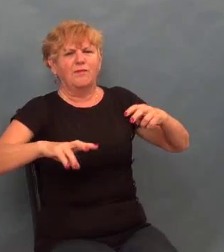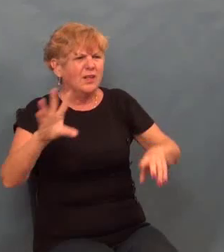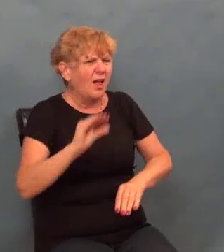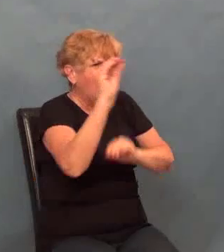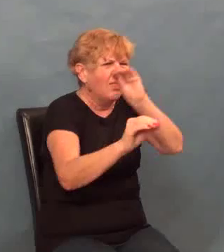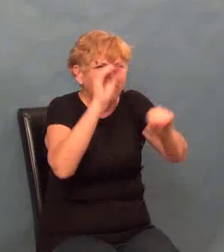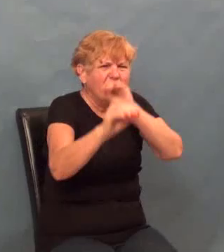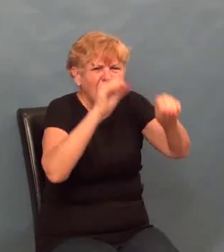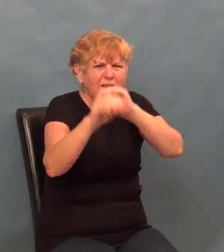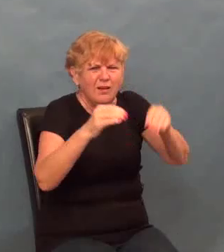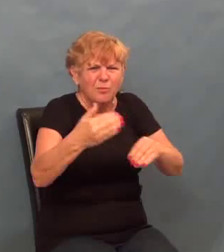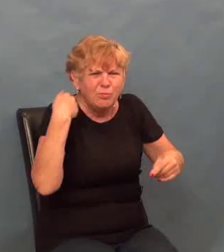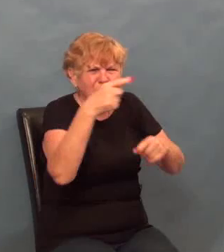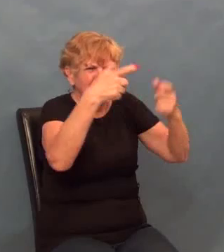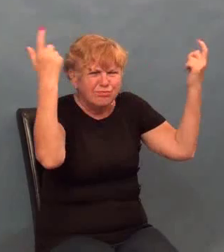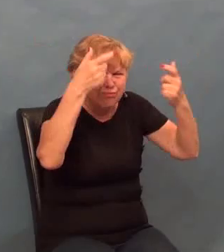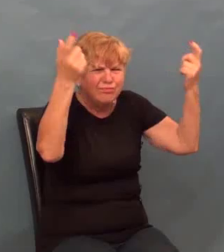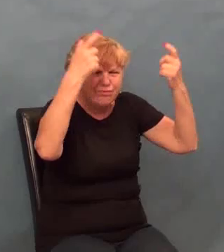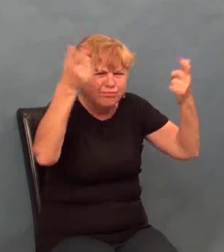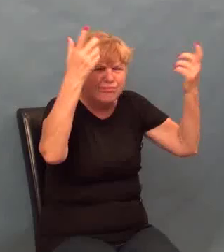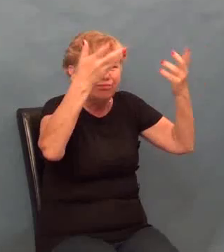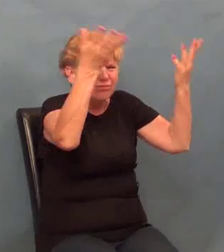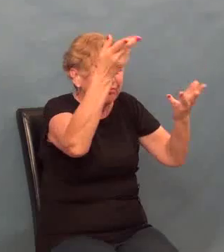Wszyscy zaczęli mu opowiadać, że był alarm